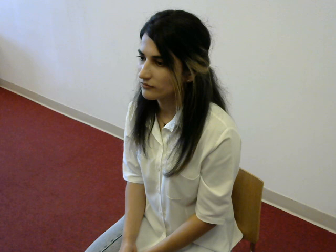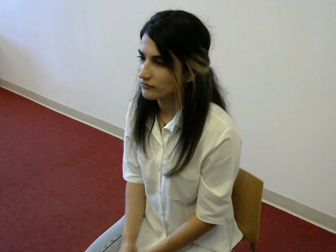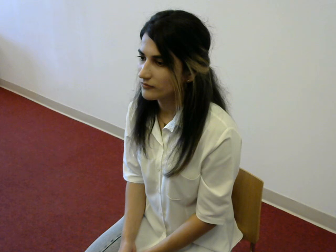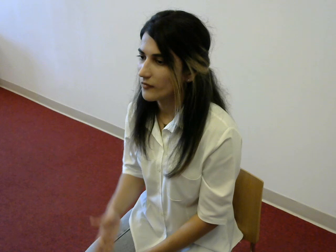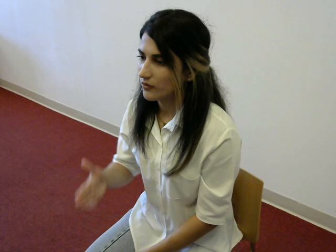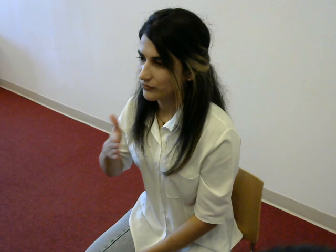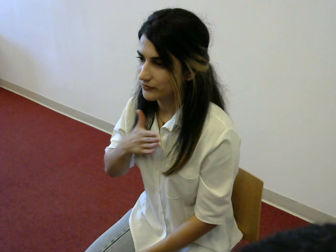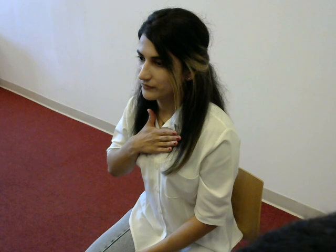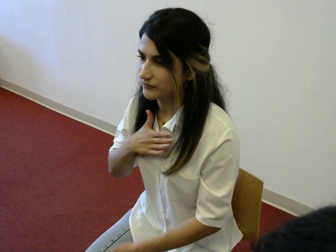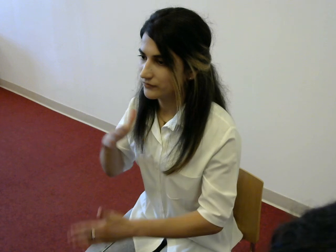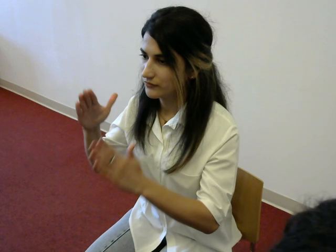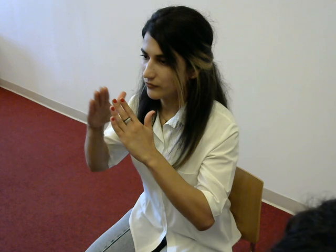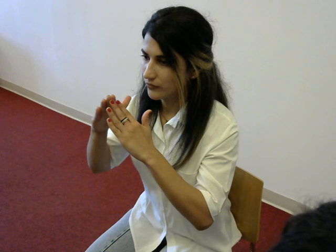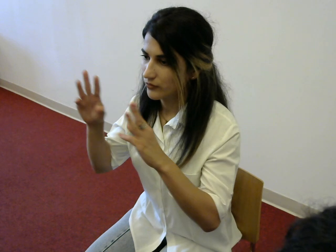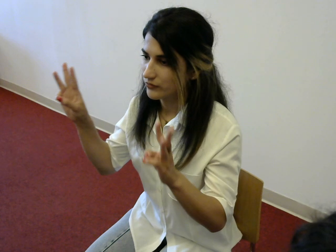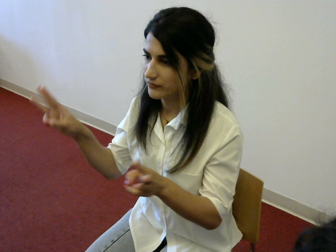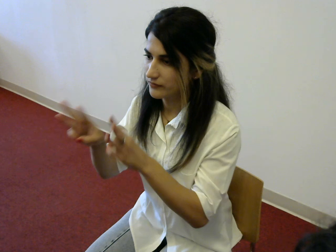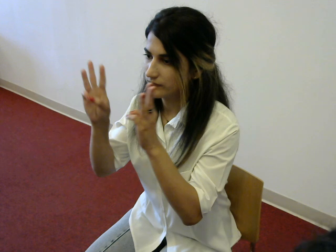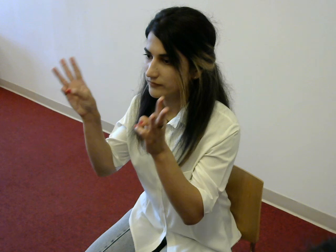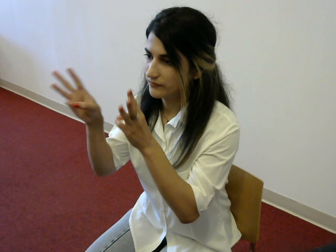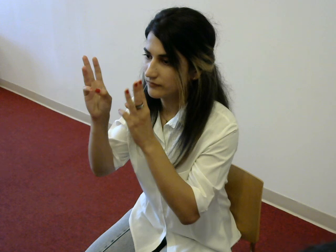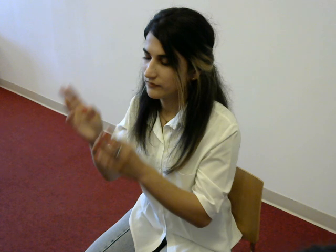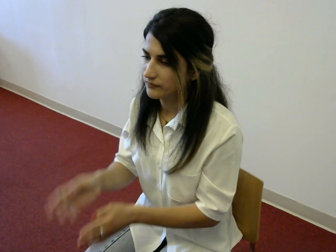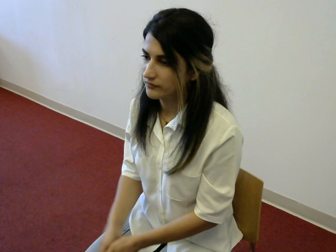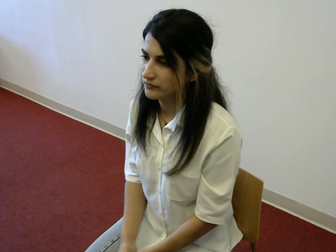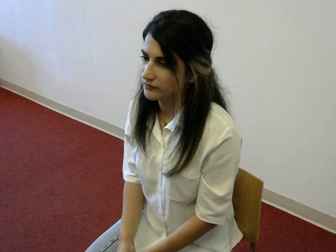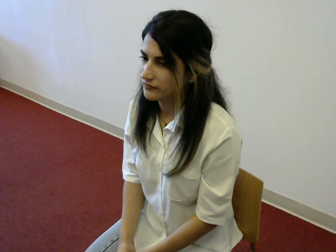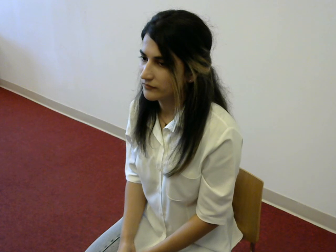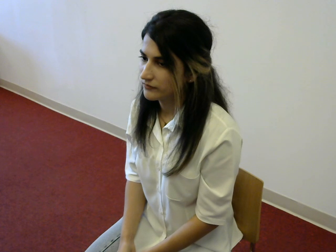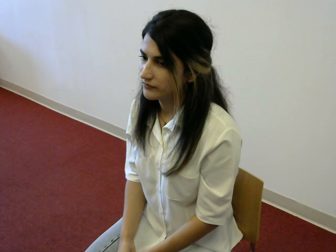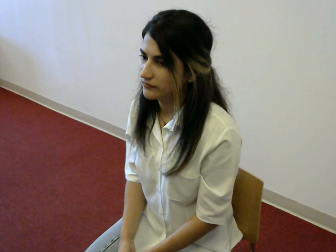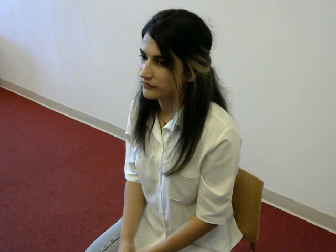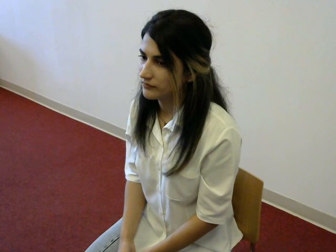Bizim evizim yanır